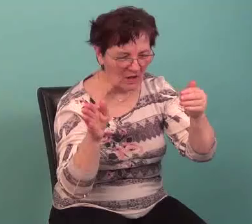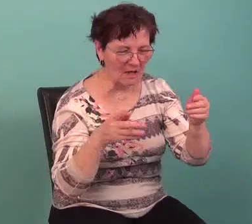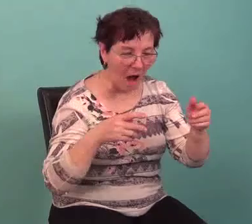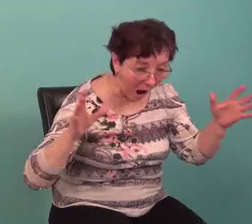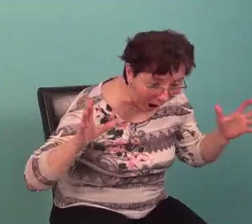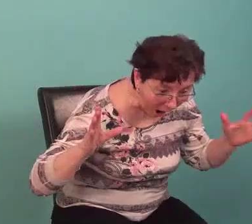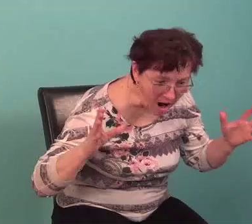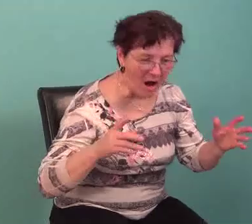Przestraszył się.